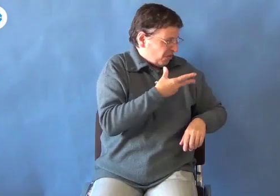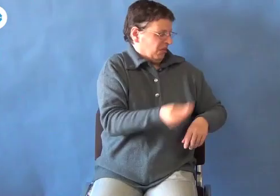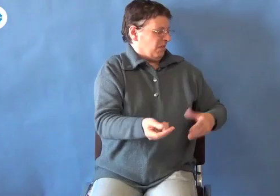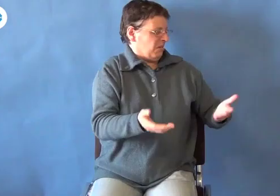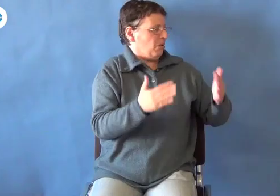Nie.